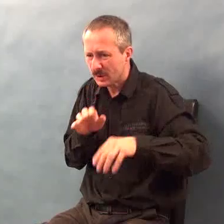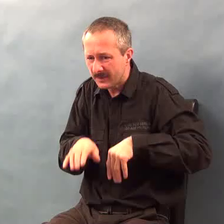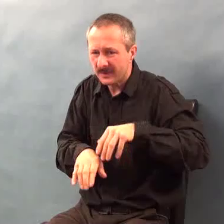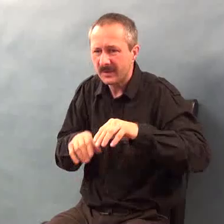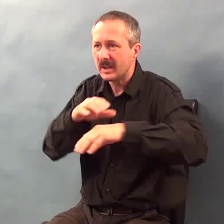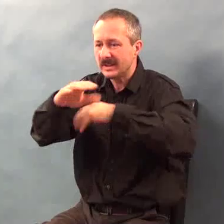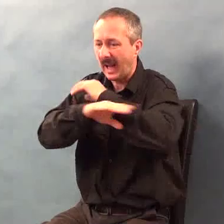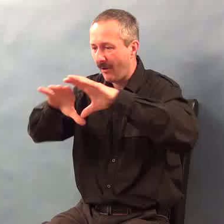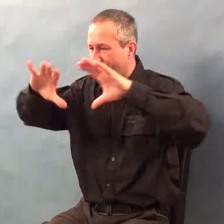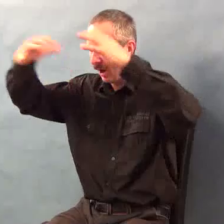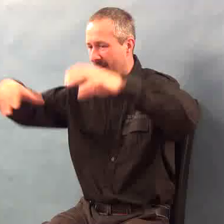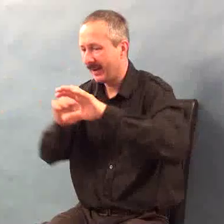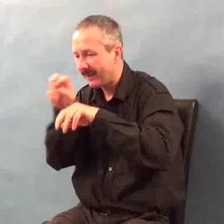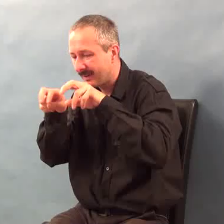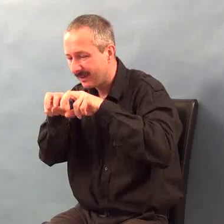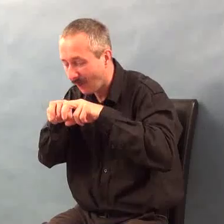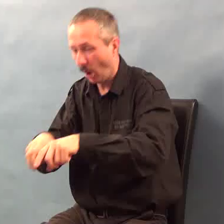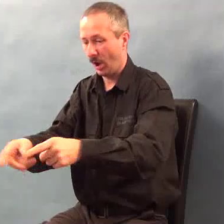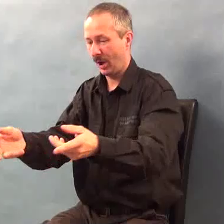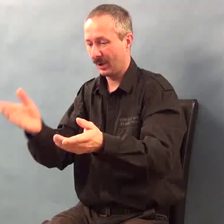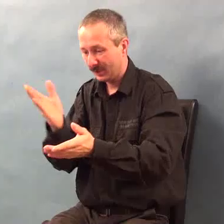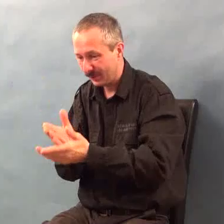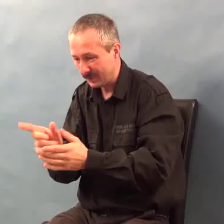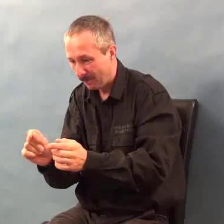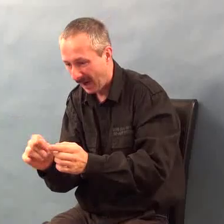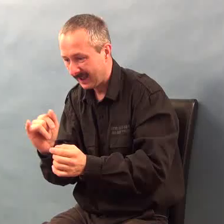Za pniem drzewa chłopiec i pies spostrzegli parę i małe dzieci.